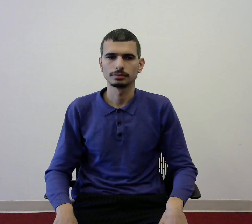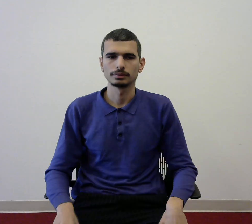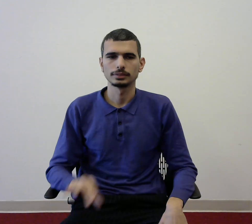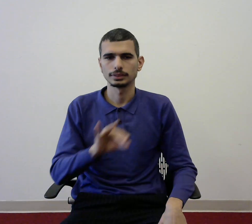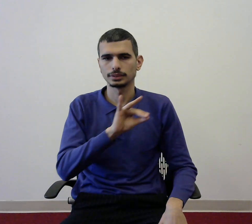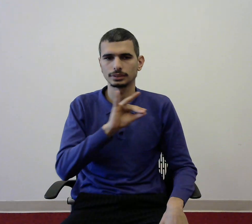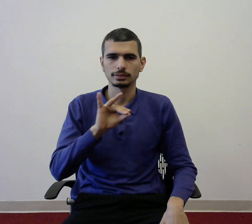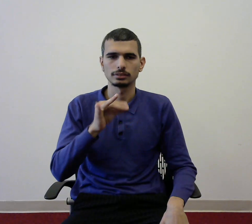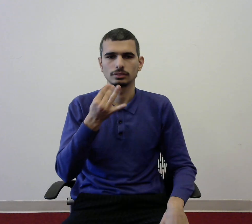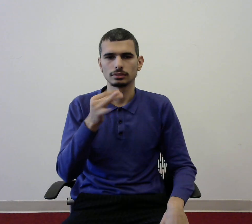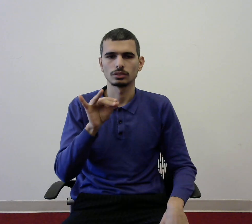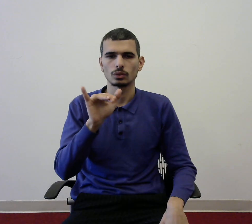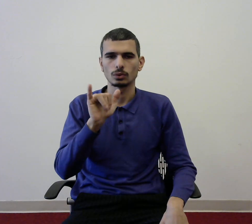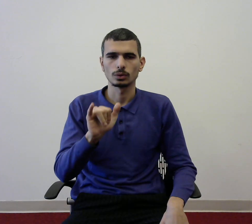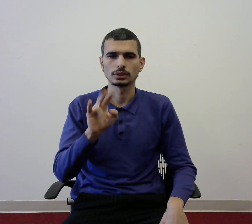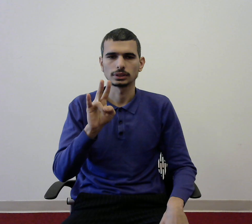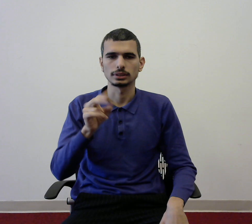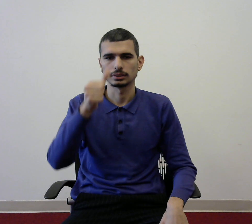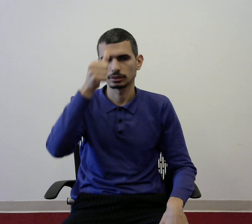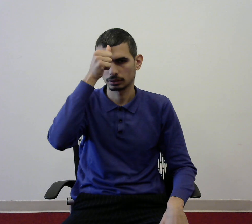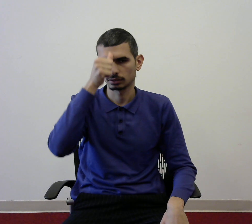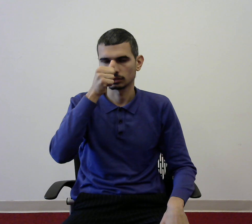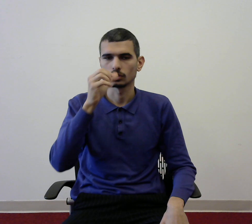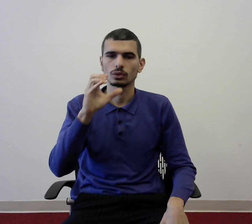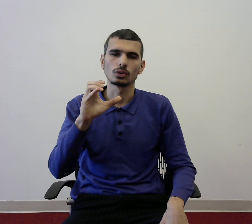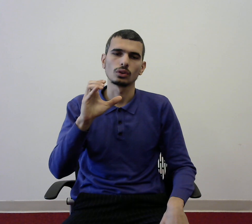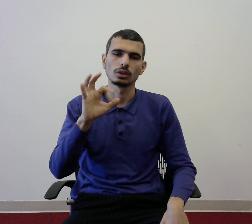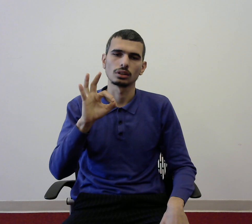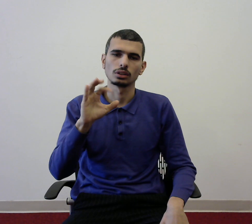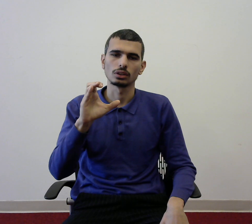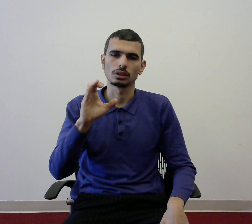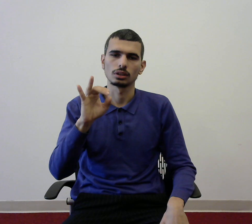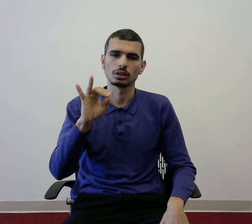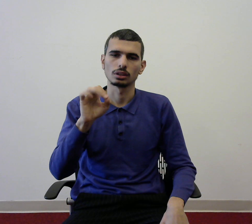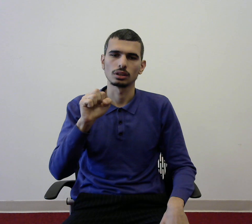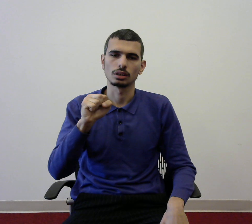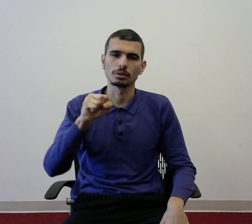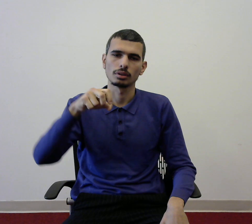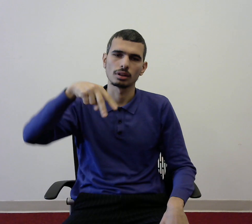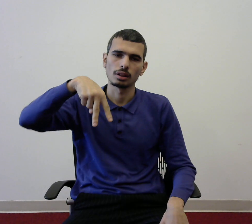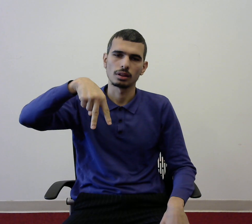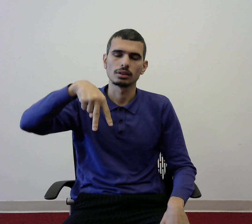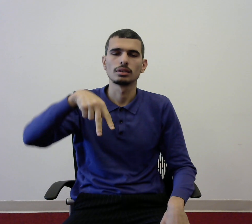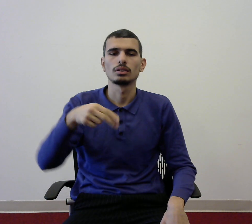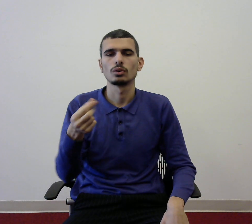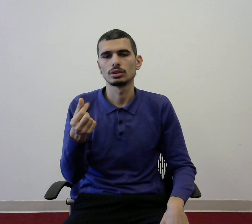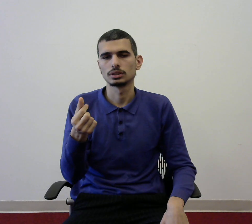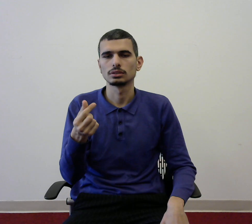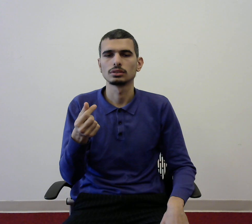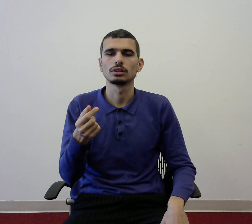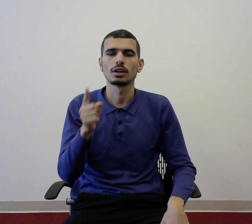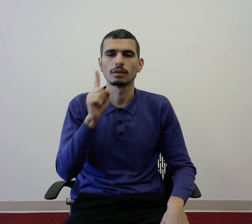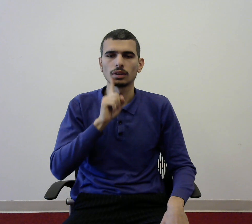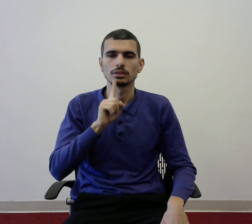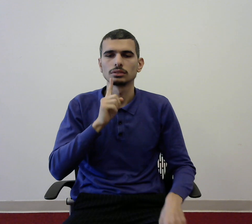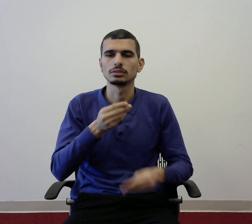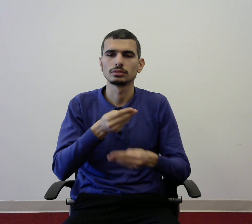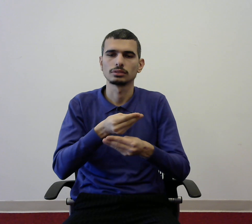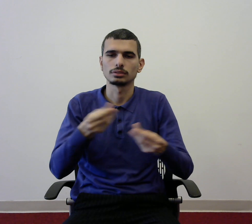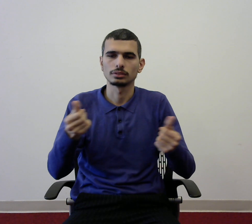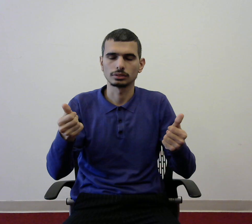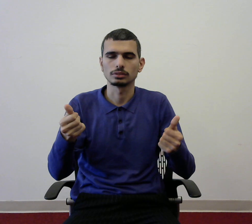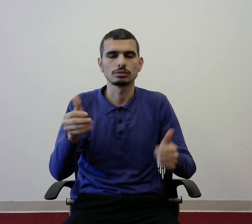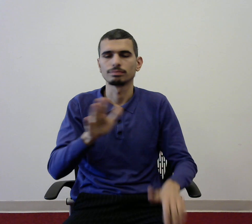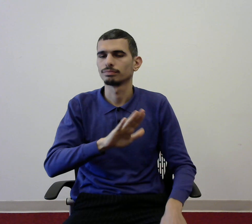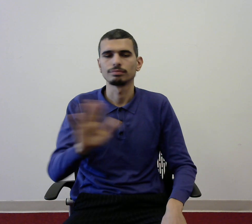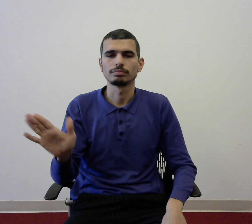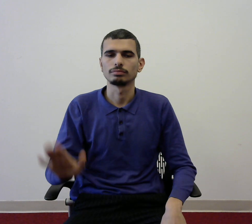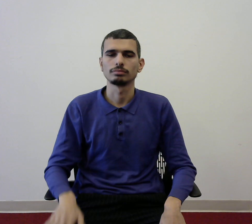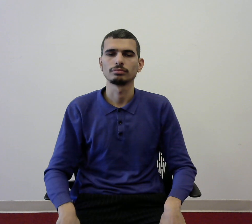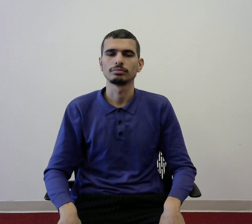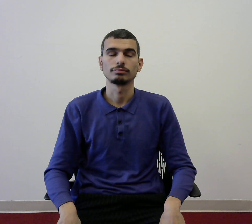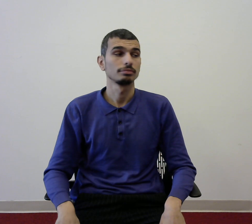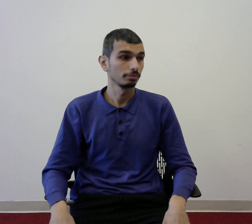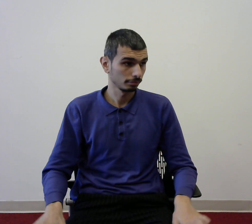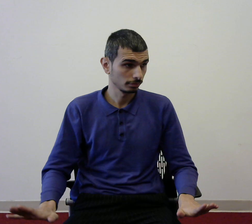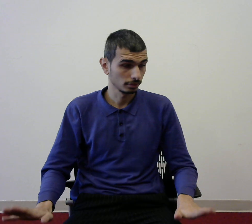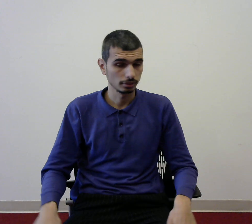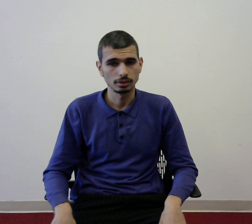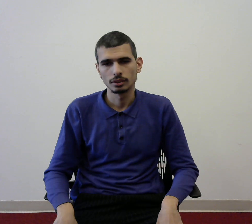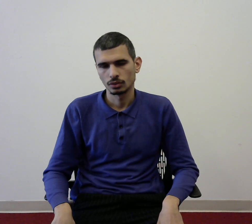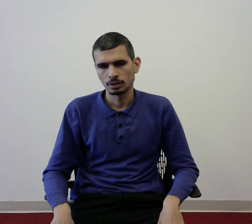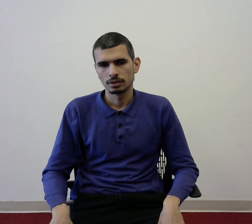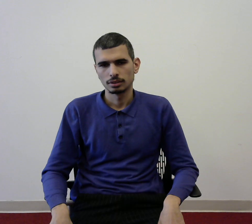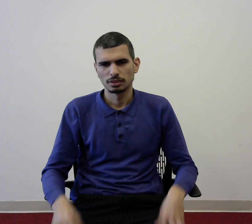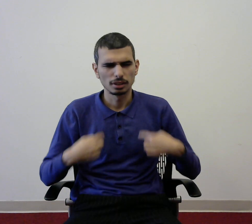İyun ayının sosial müavinətləri hələ ki, ödənilməyib